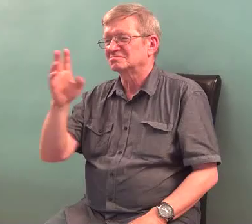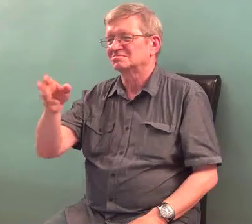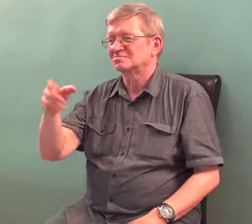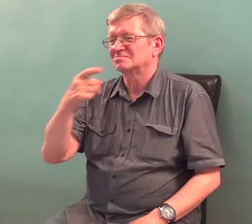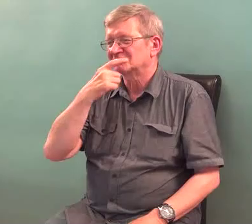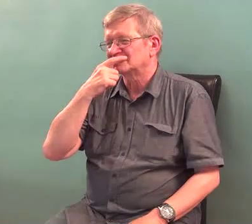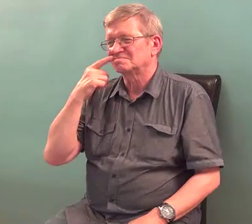Zęby.